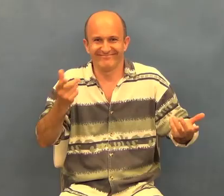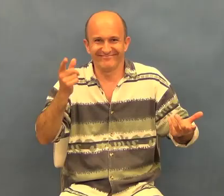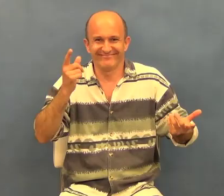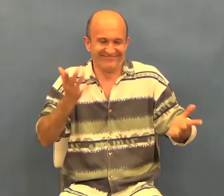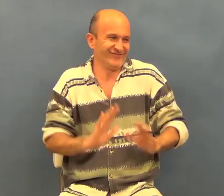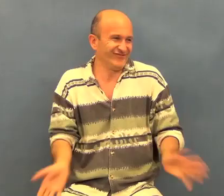To wszystko.